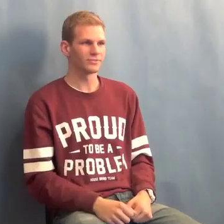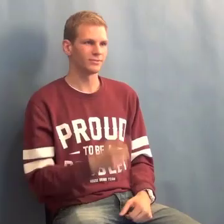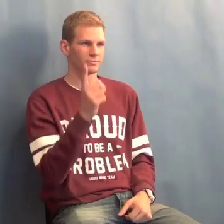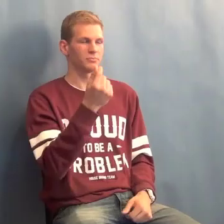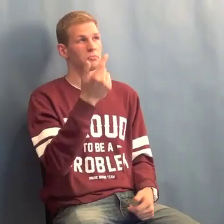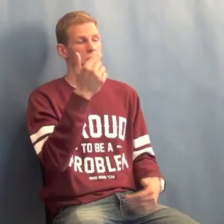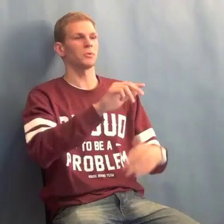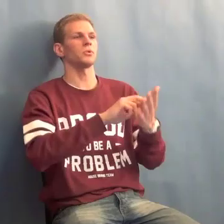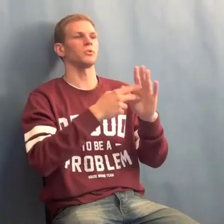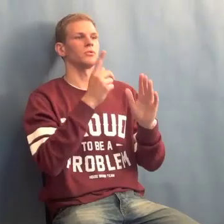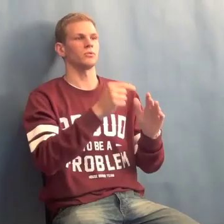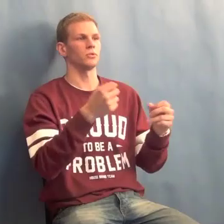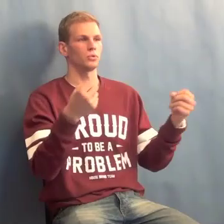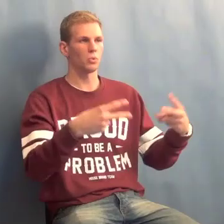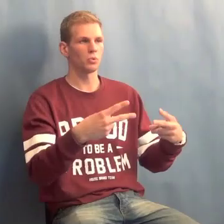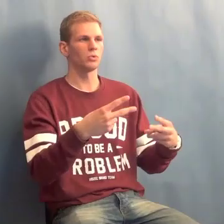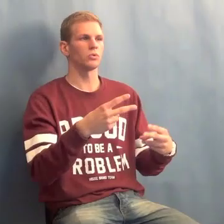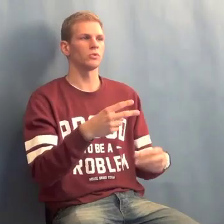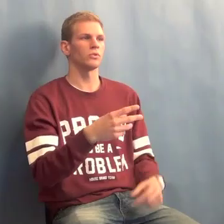Czekaj, może pójdziemy do kina?